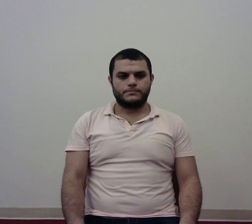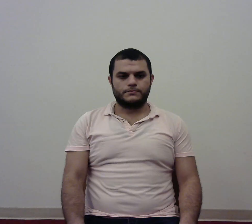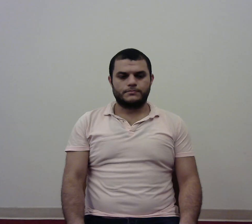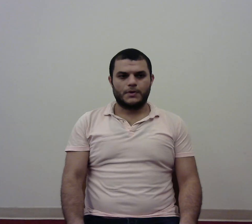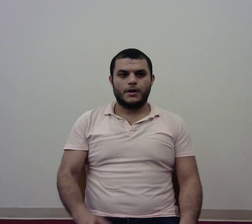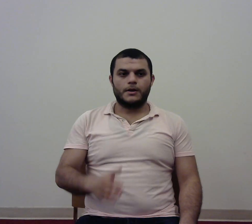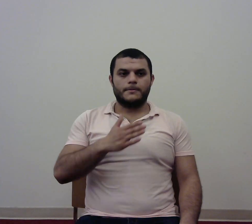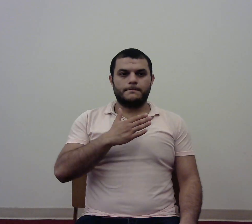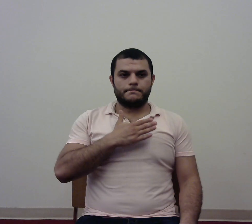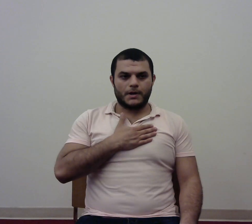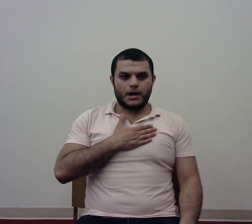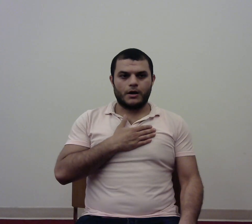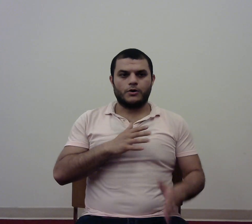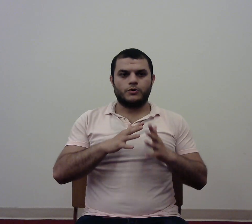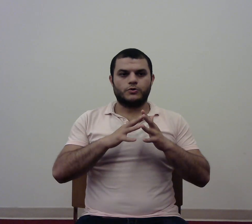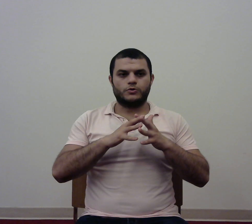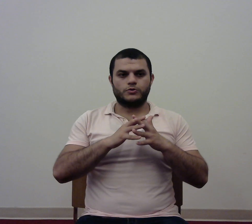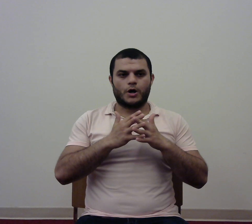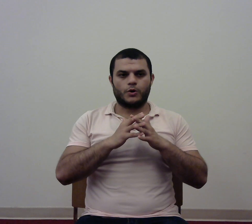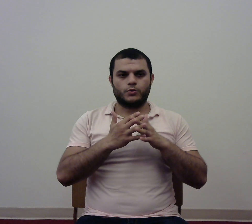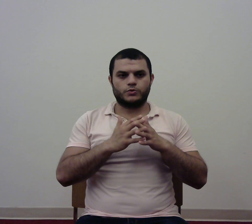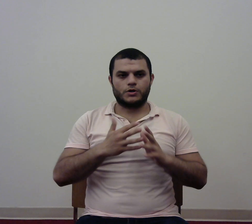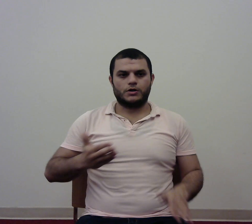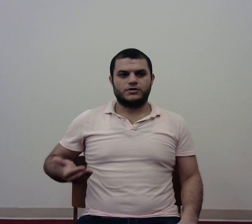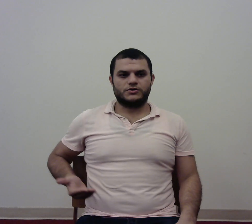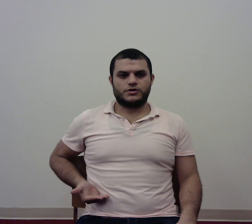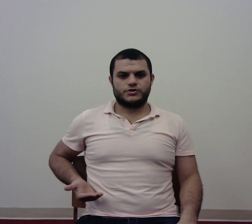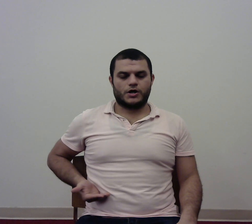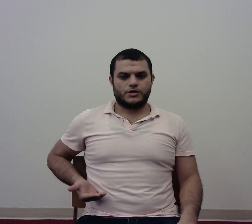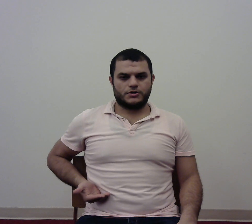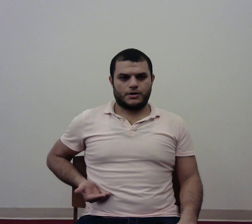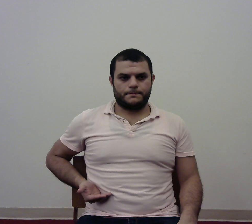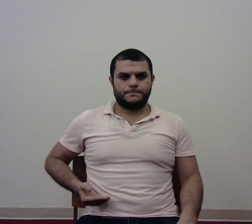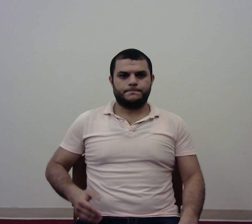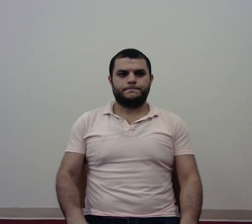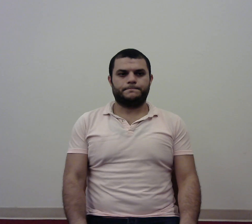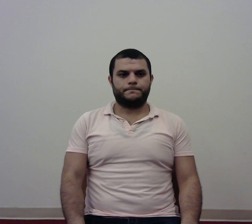Mən rayonda yaşayıram